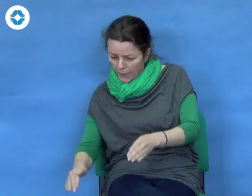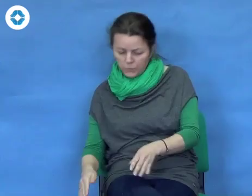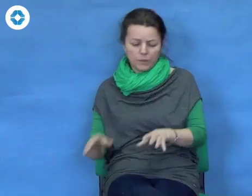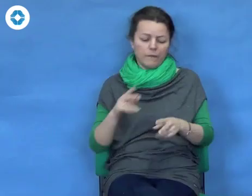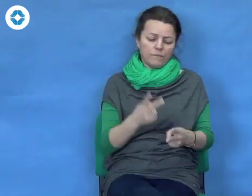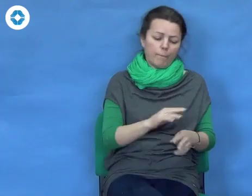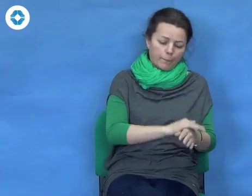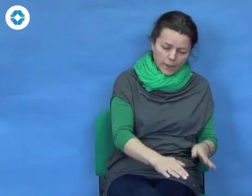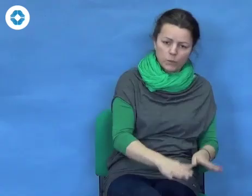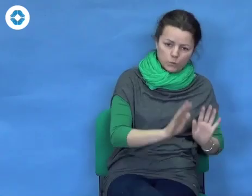Drugi też był pełny.